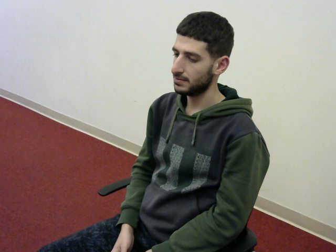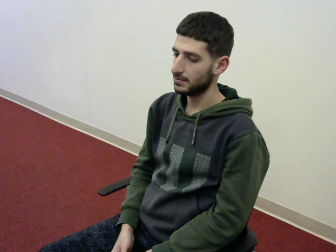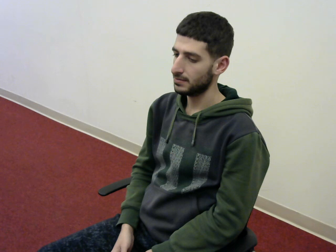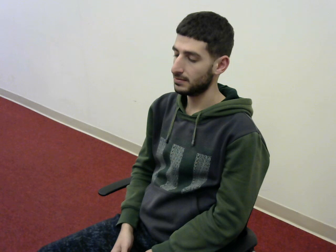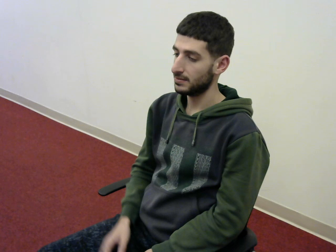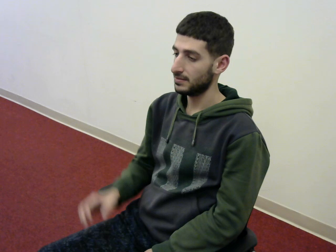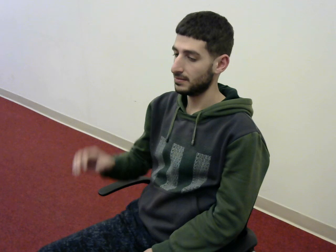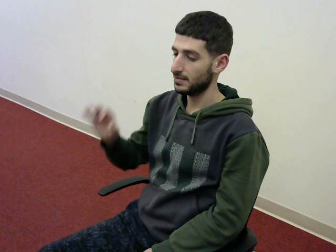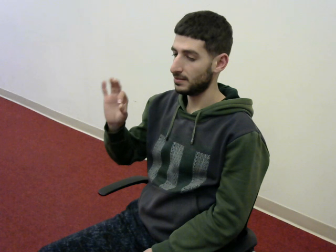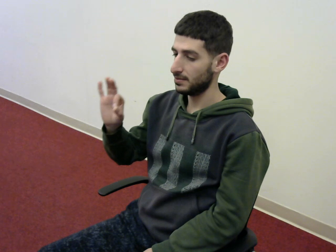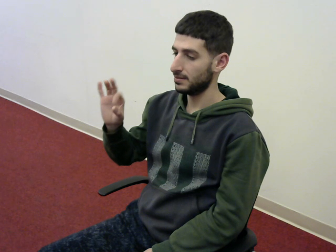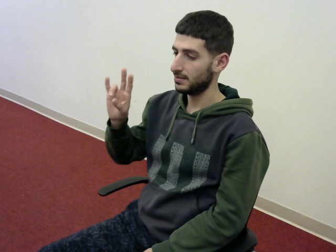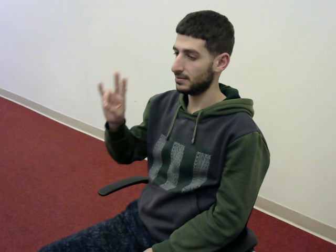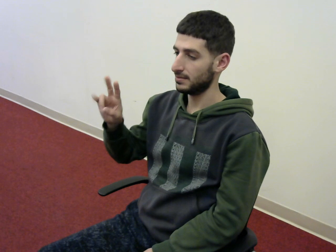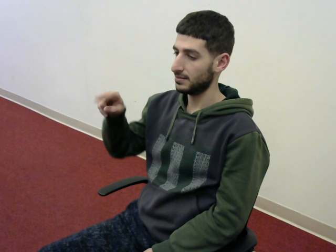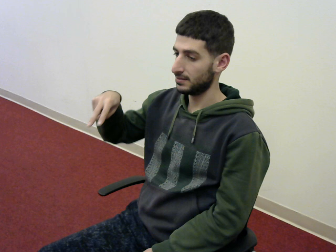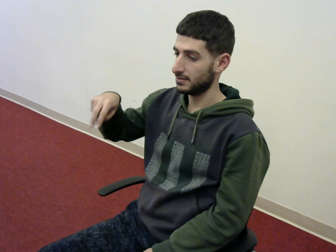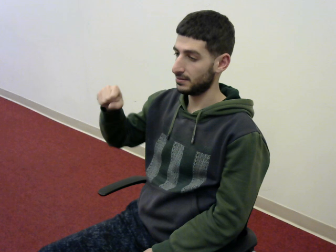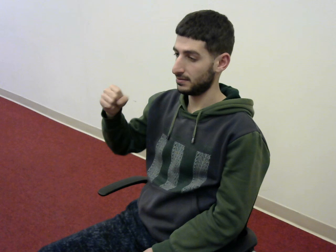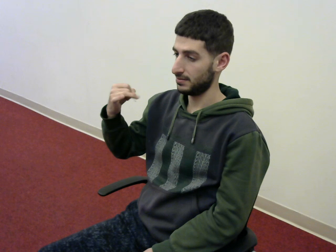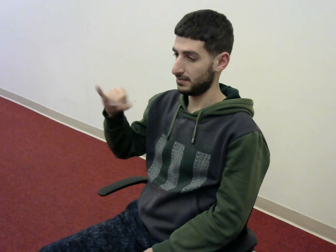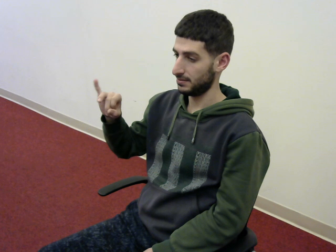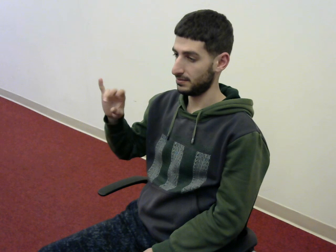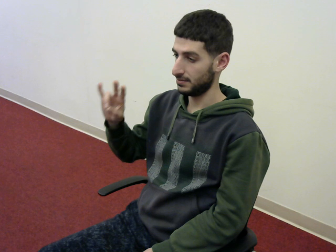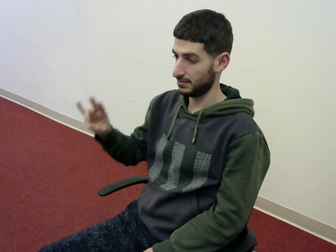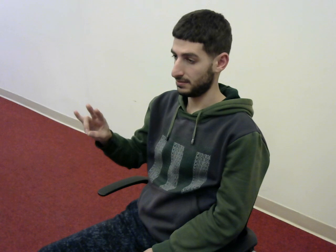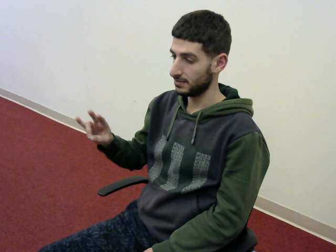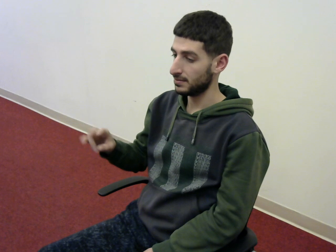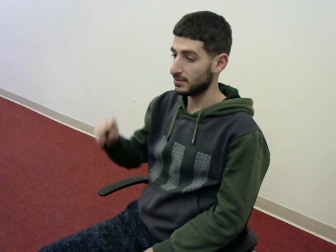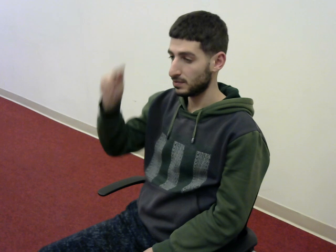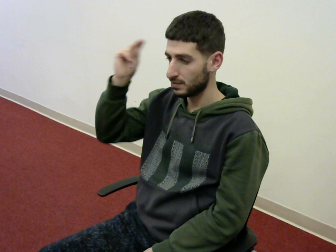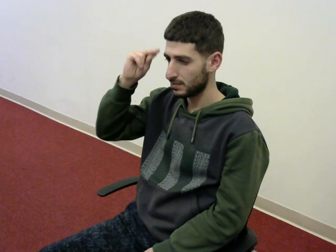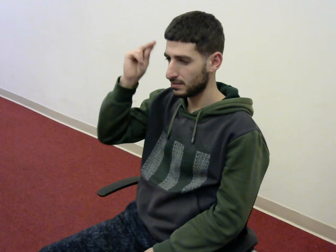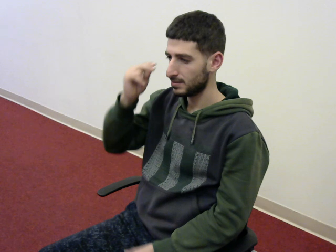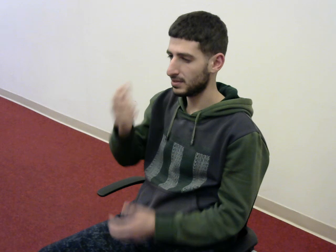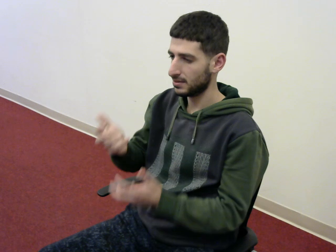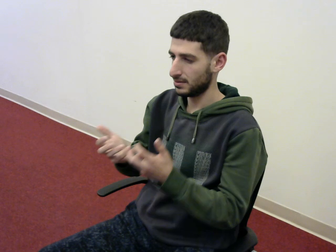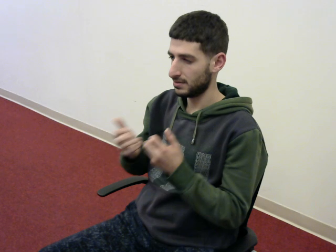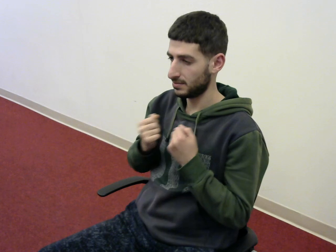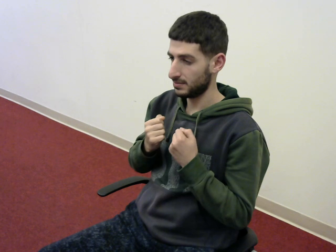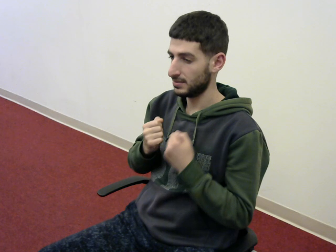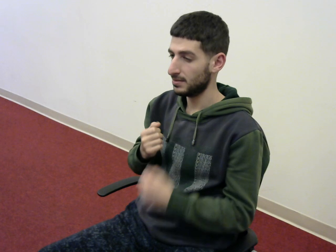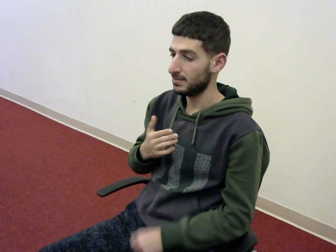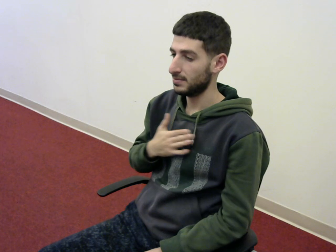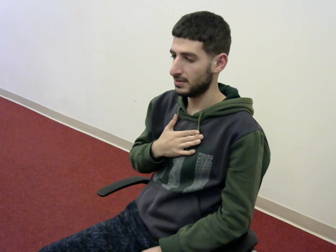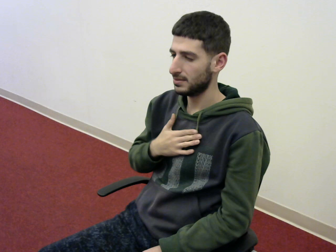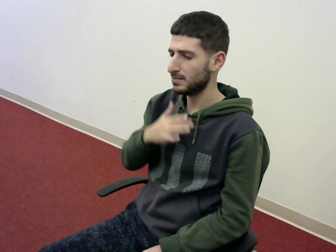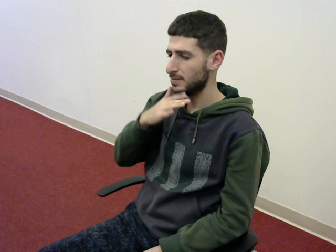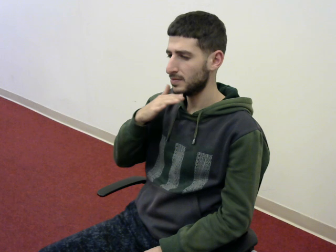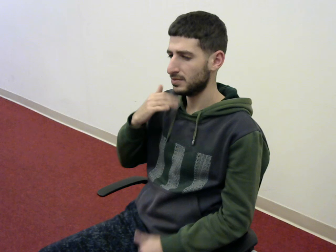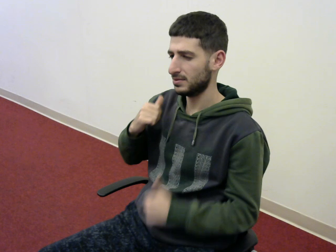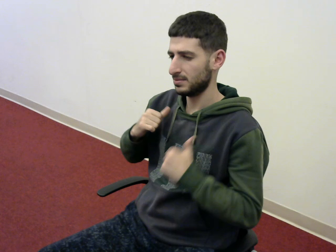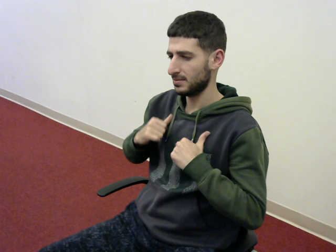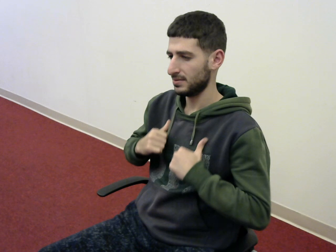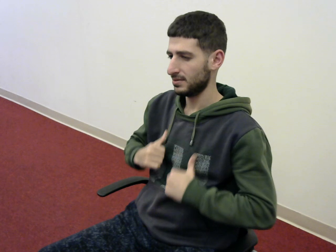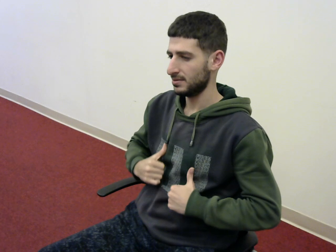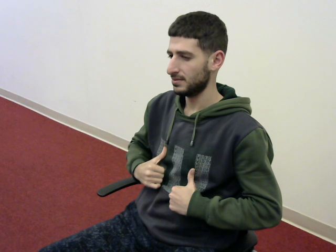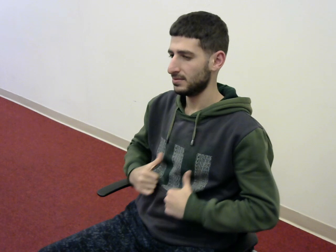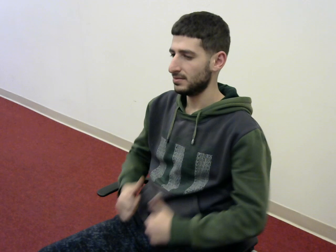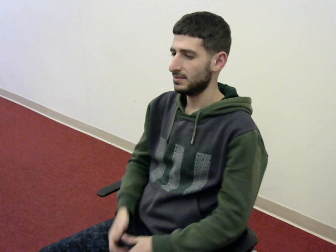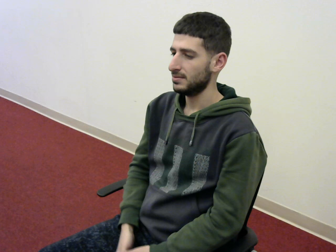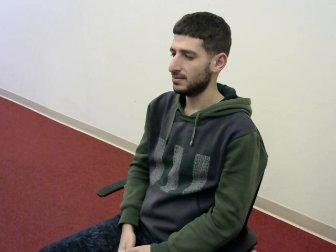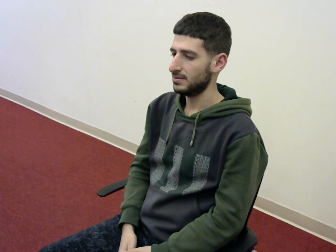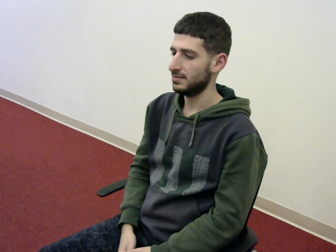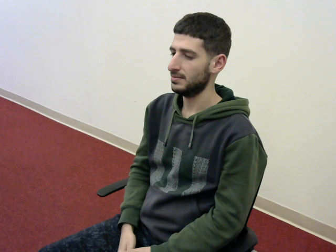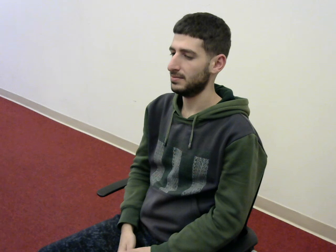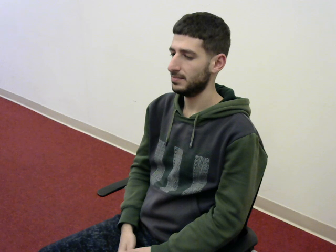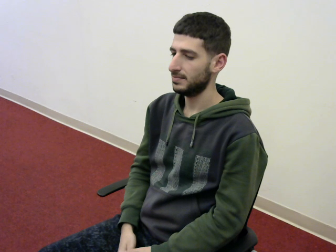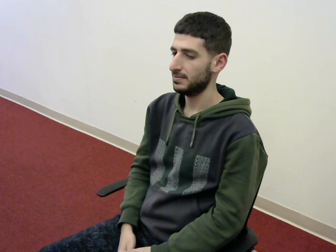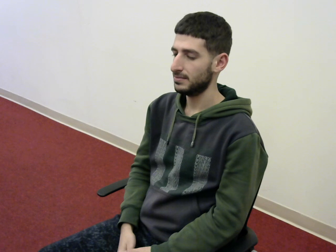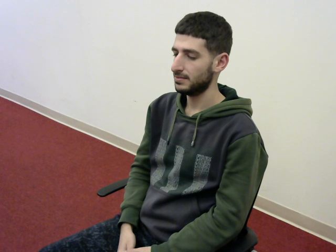Onlayn təhsil almaq mənə çox rahatdır